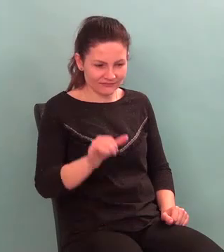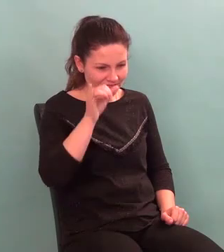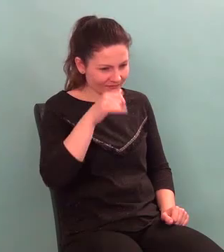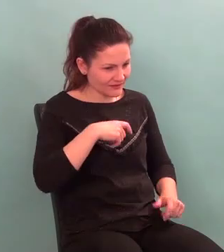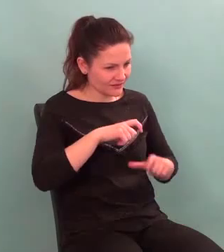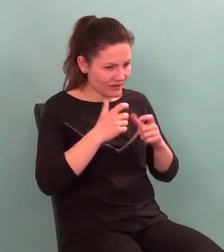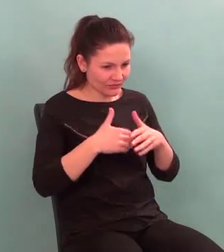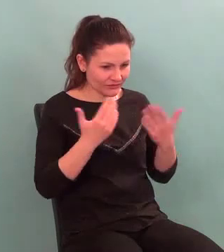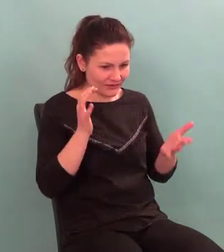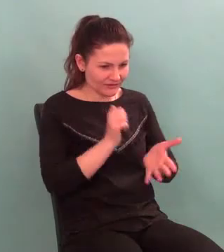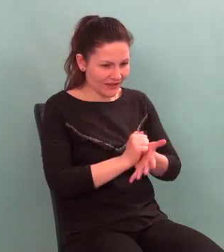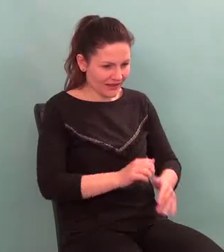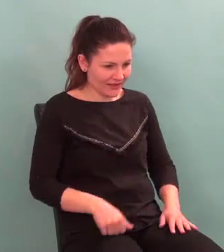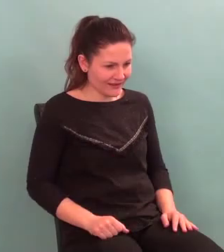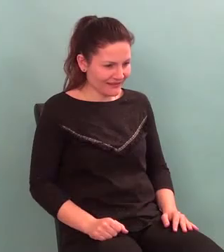Nie mogę, cały dzień jestem zajęta.